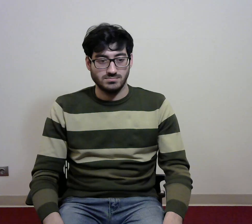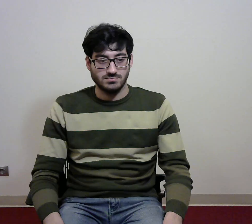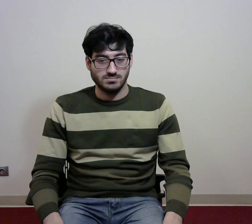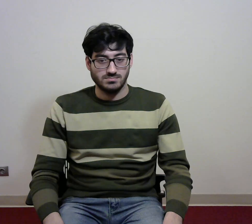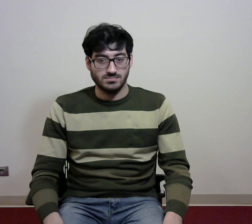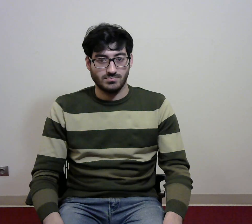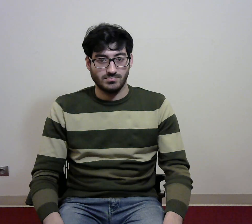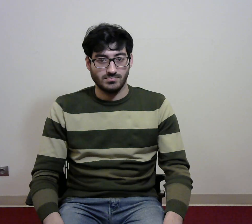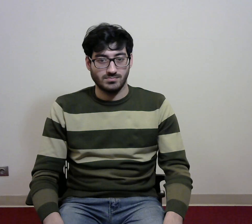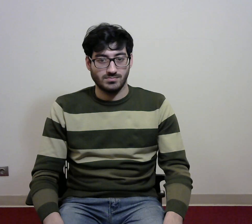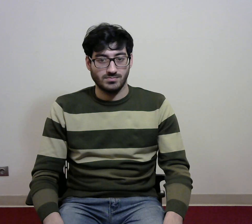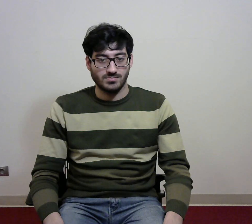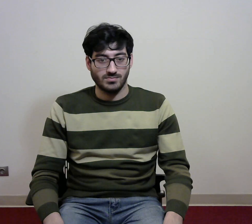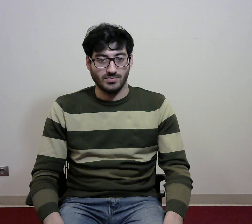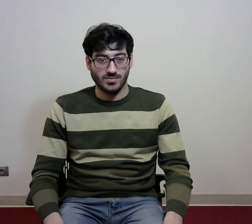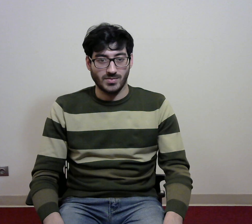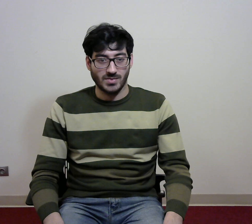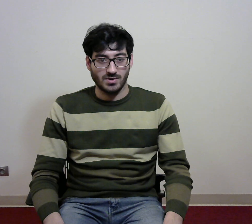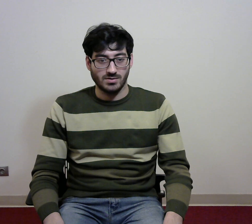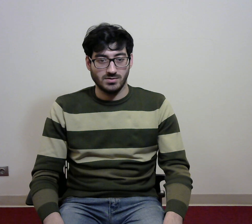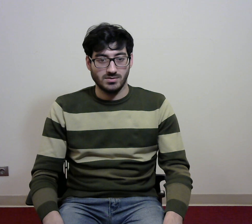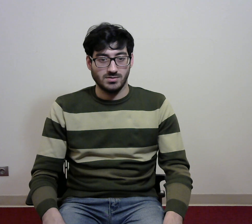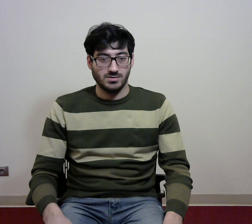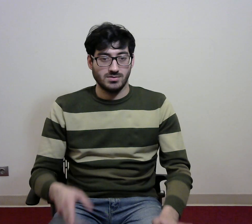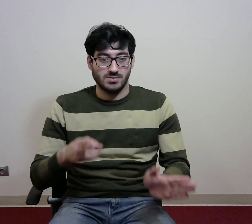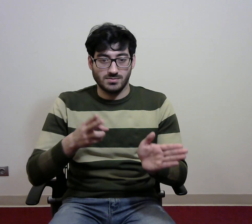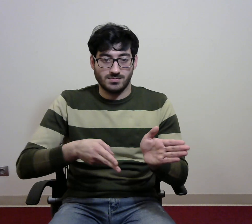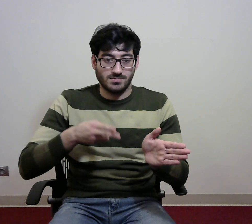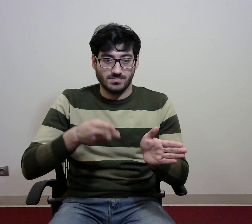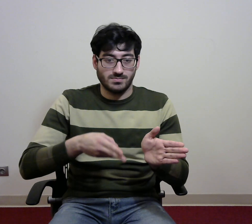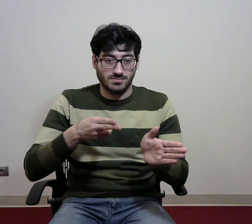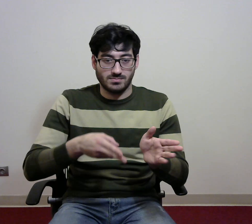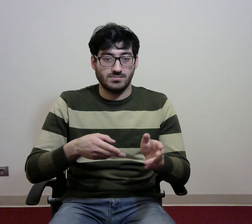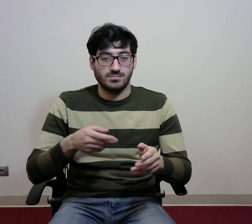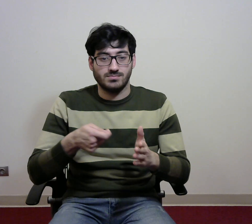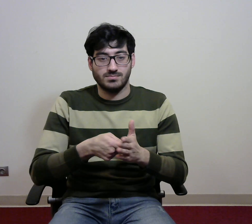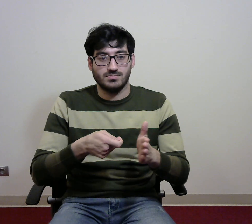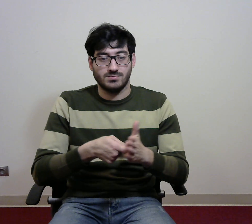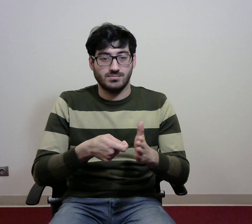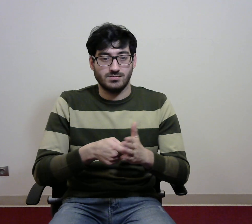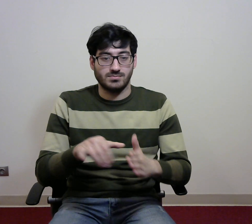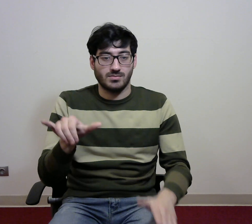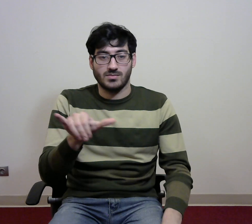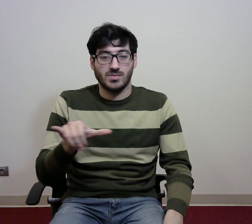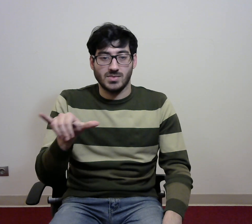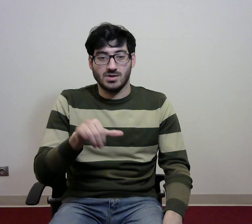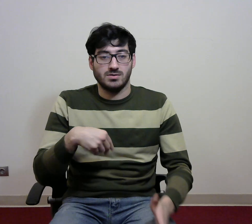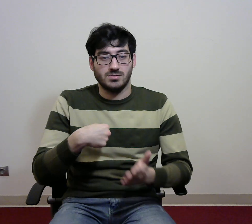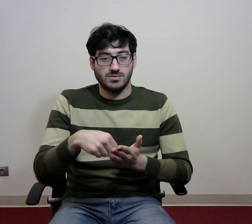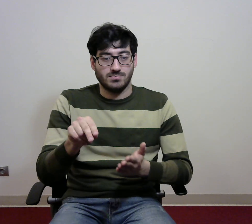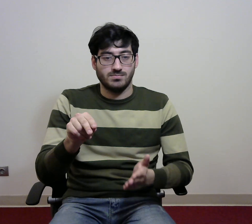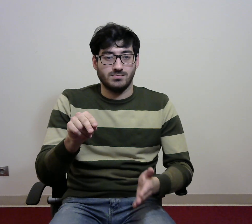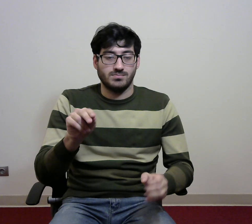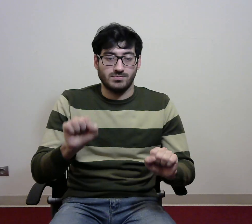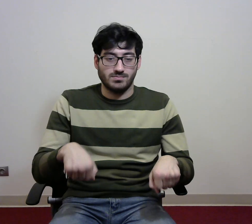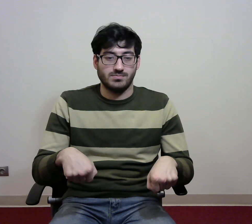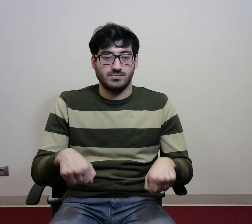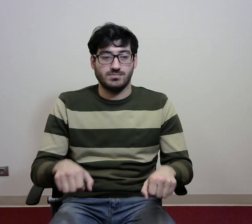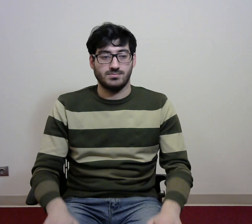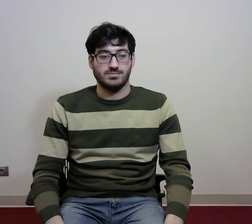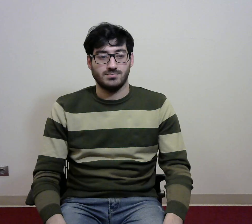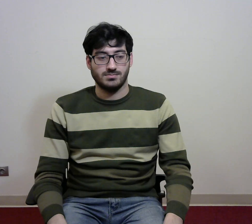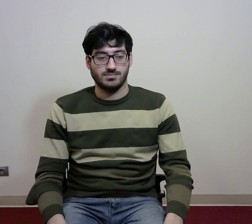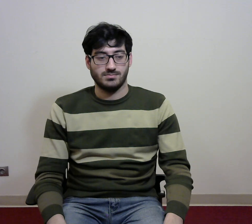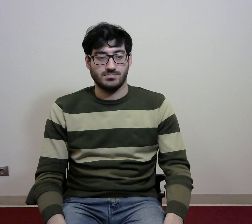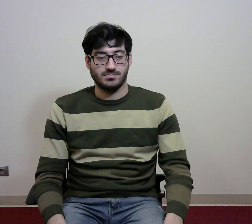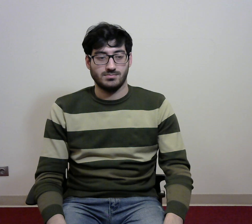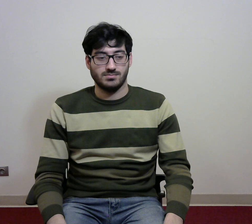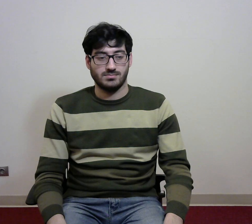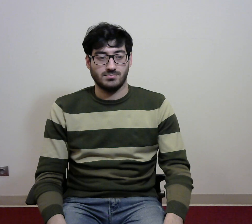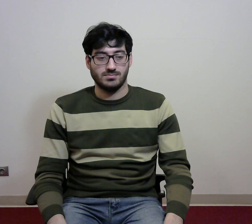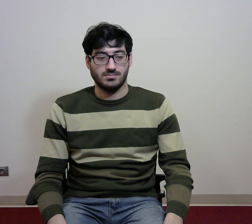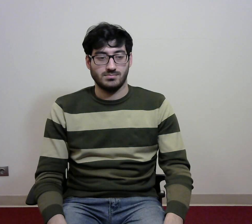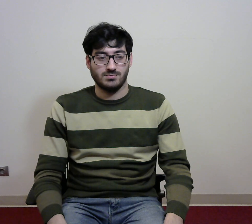Qatar biletini haradan almaq olar?